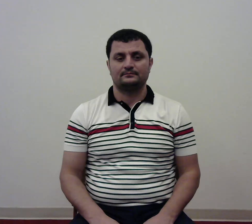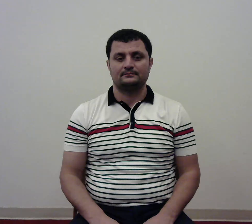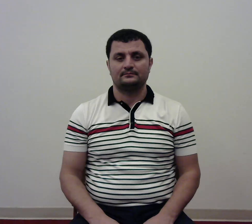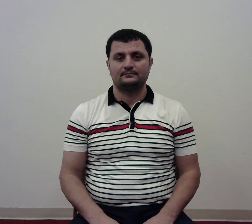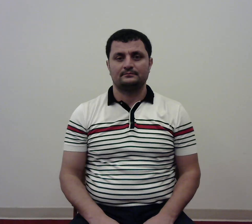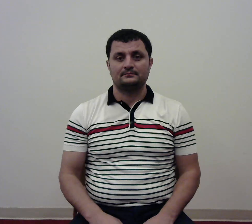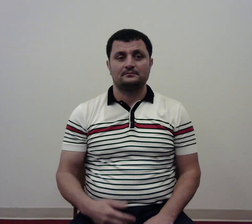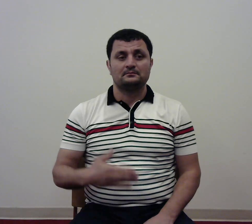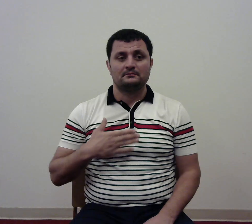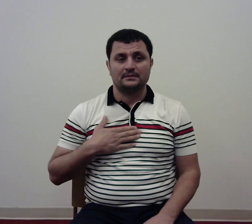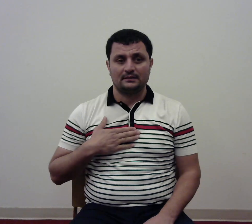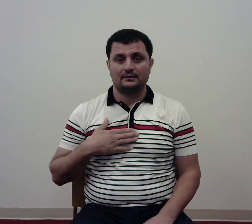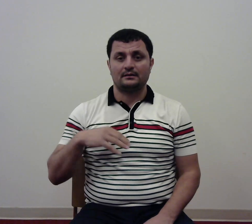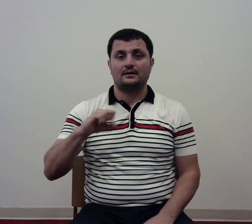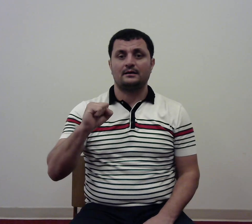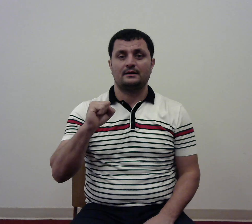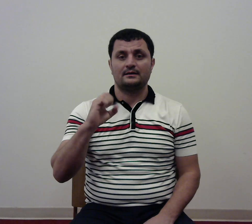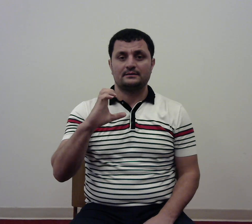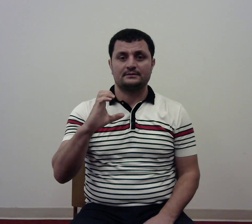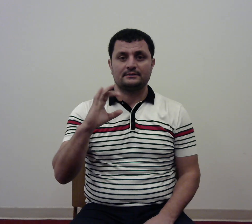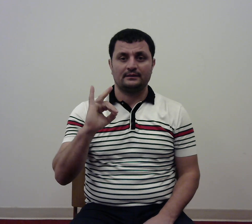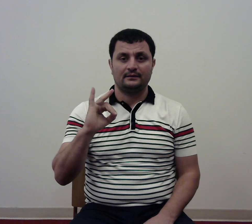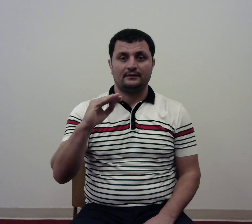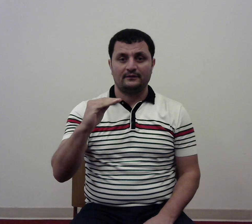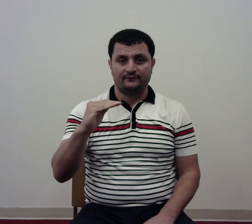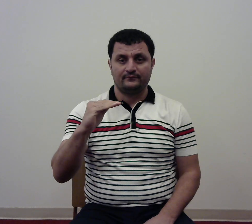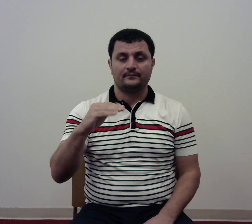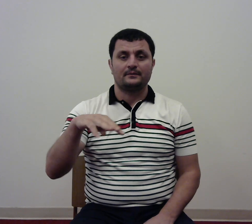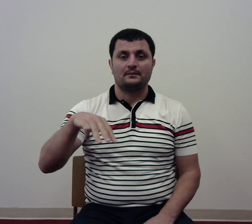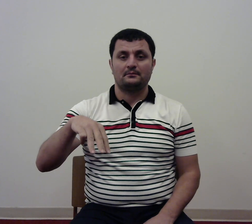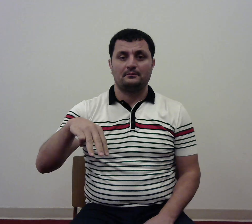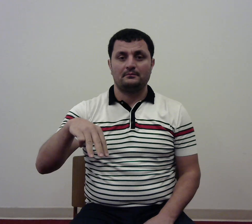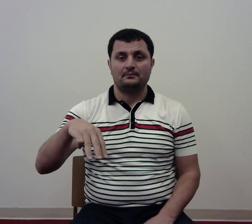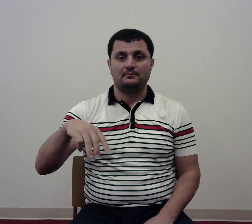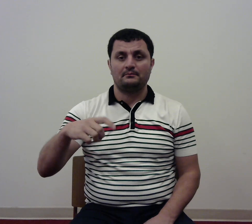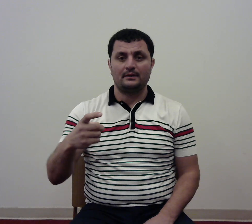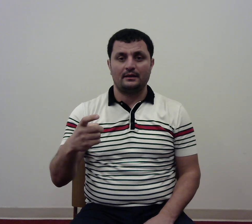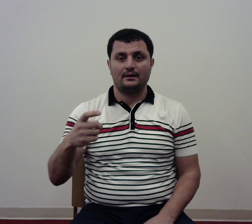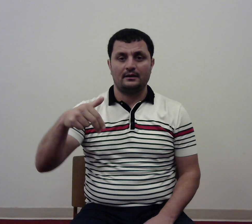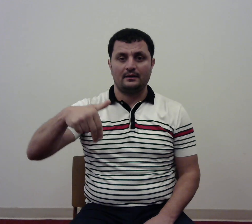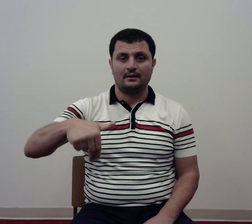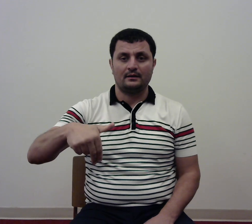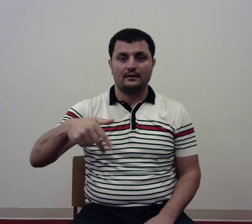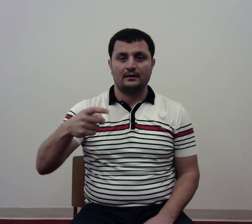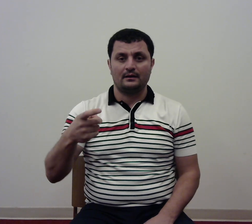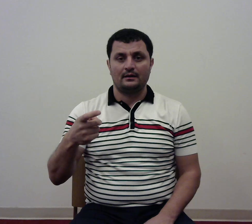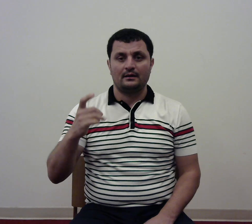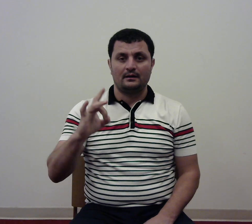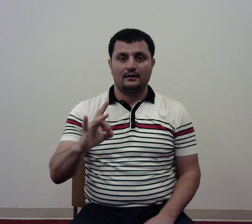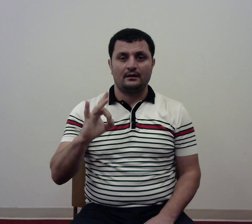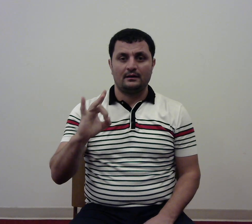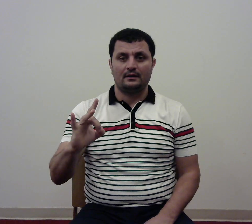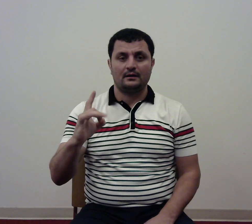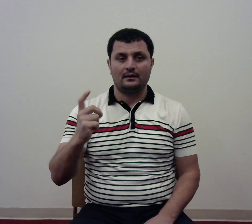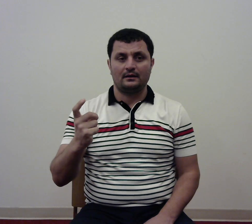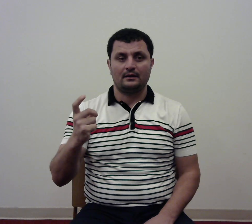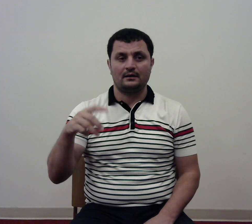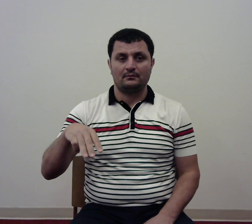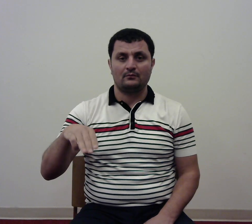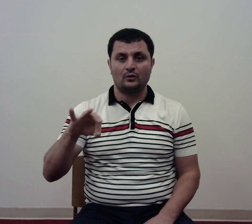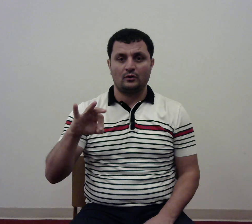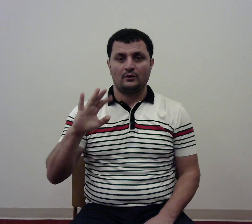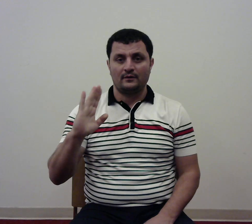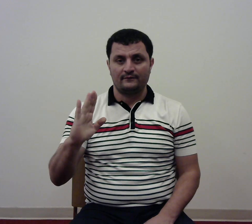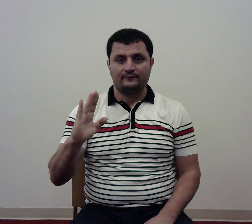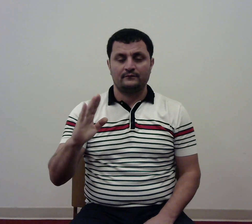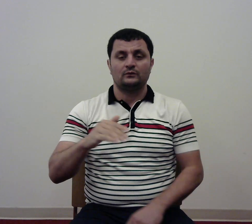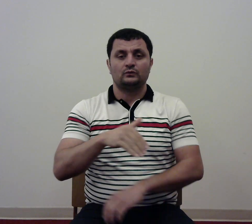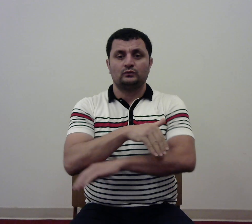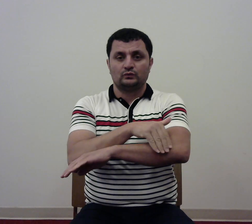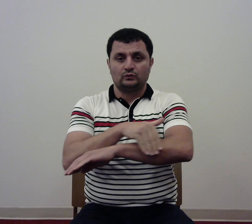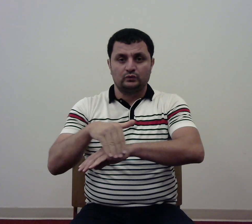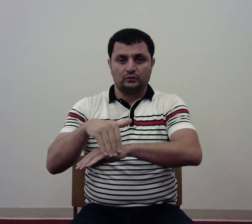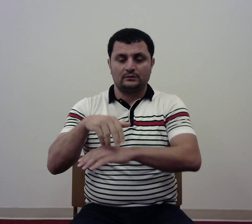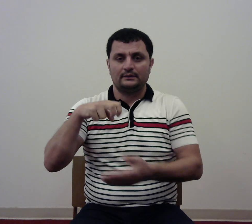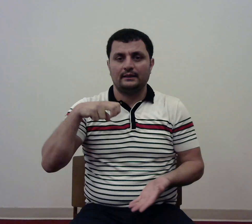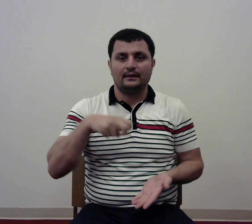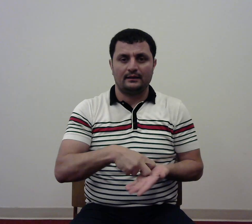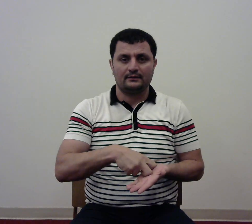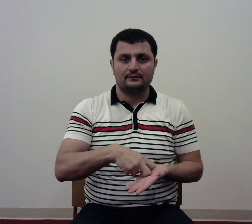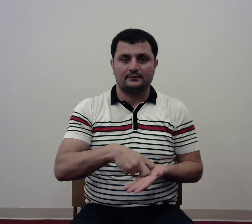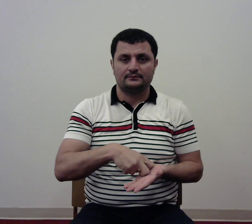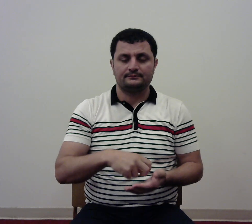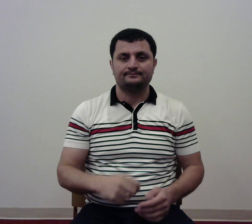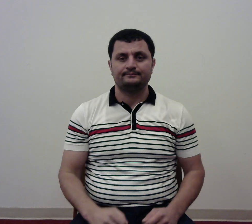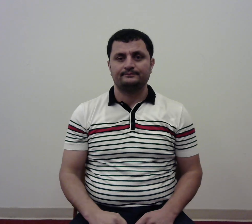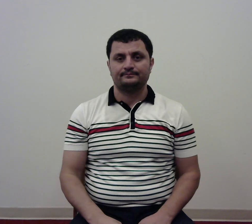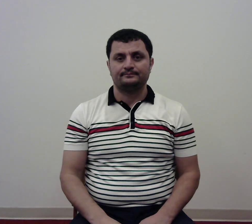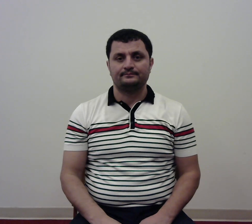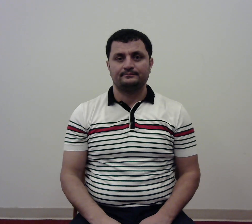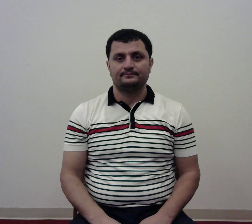Mən Asif Məhərrəmov küçəsində qeydiyyatdayam